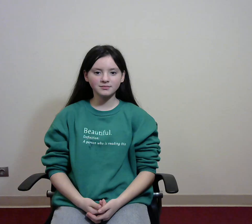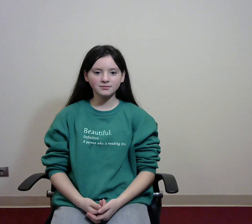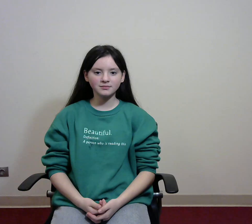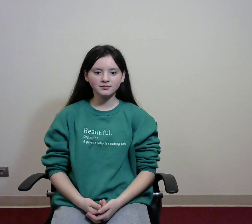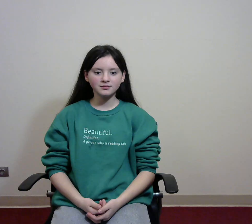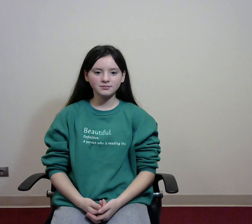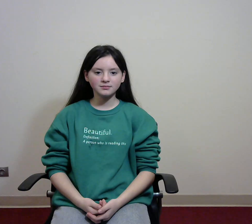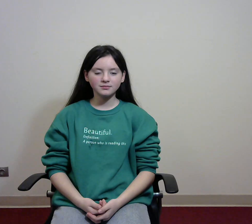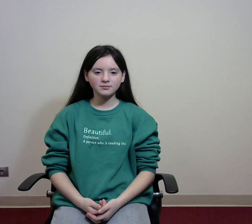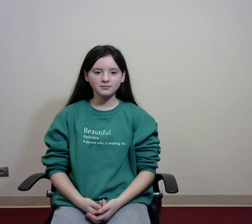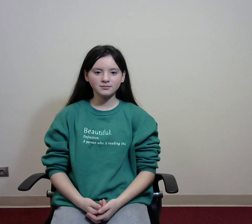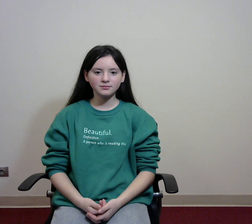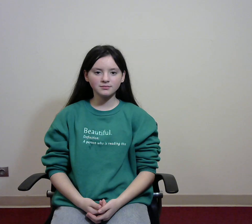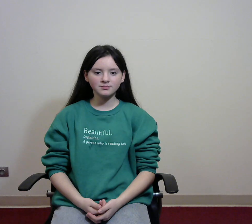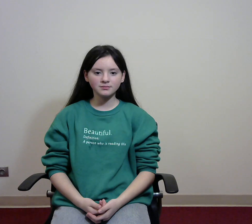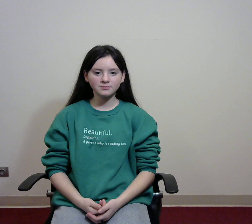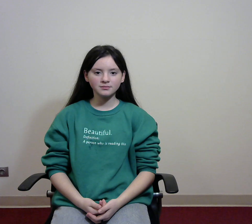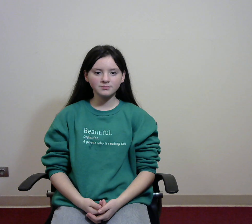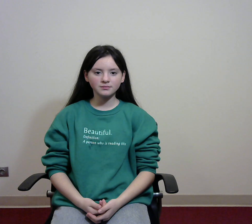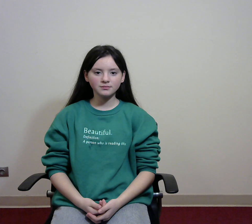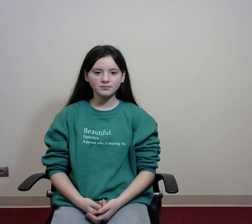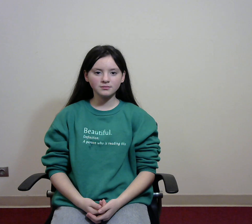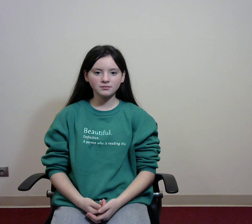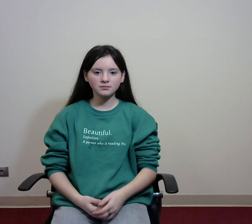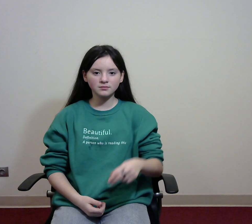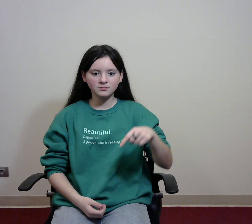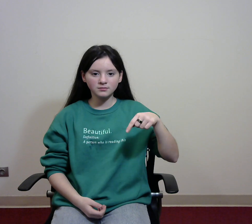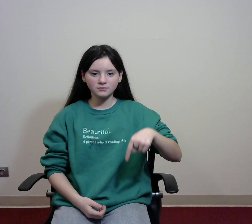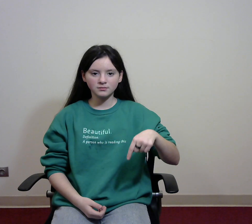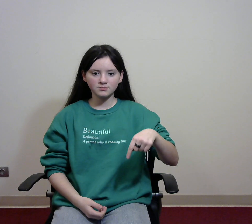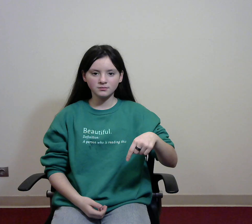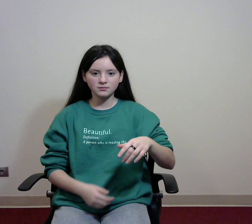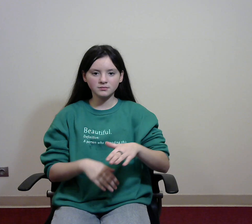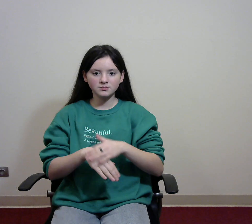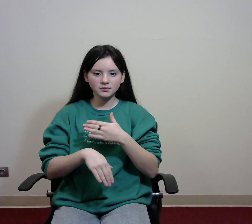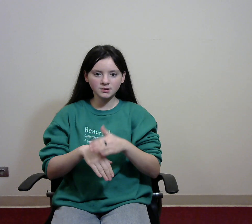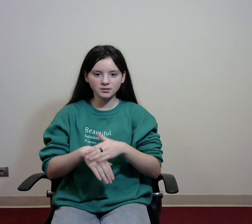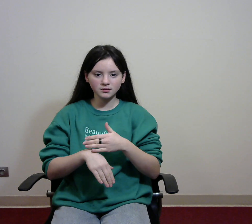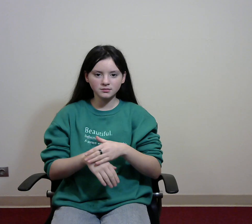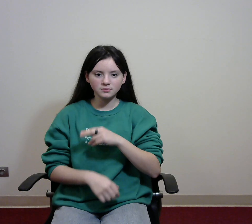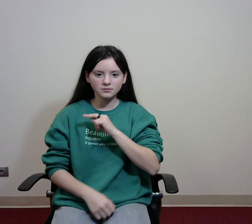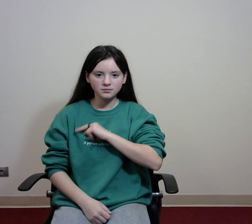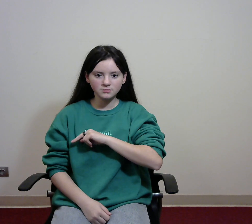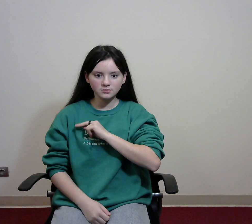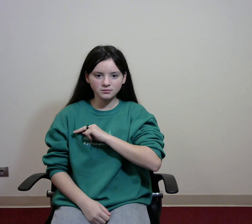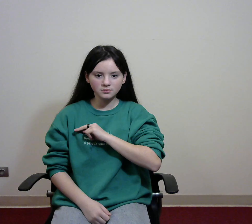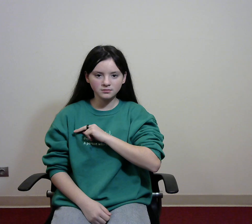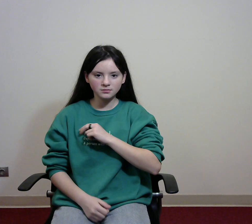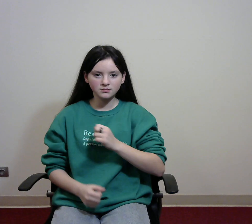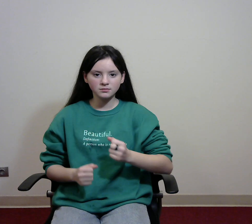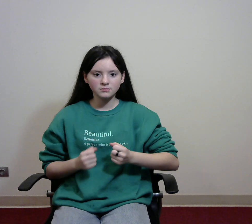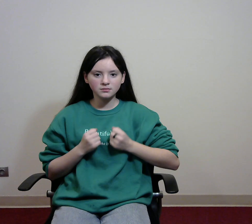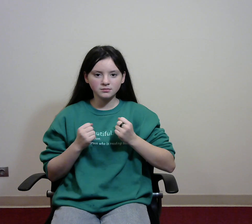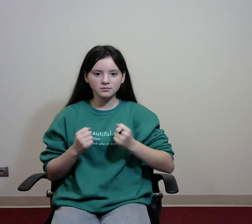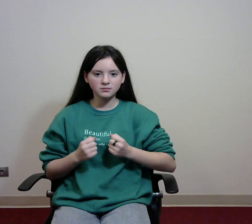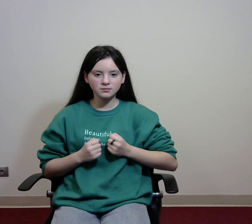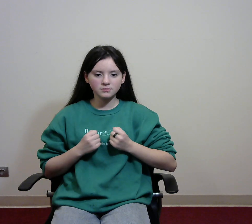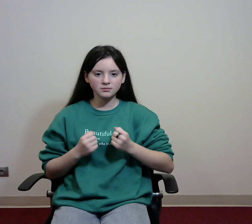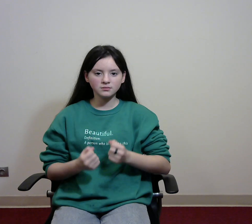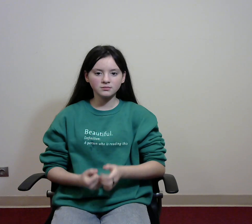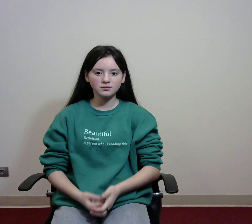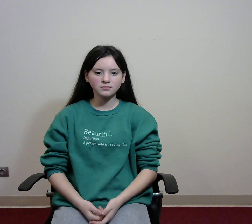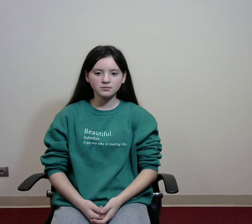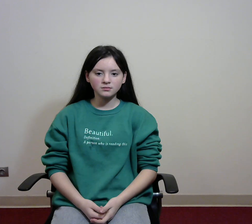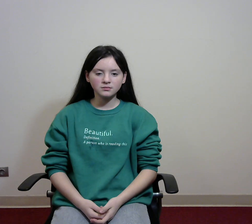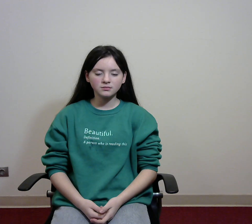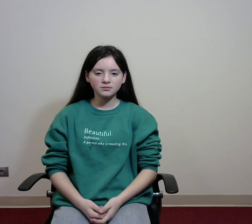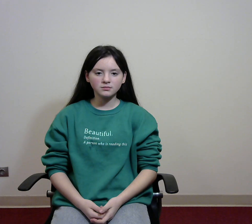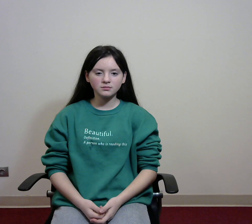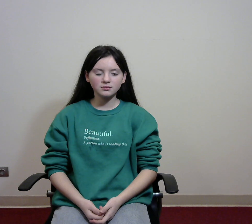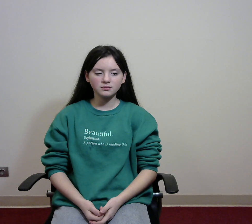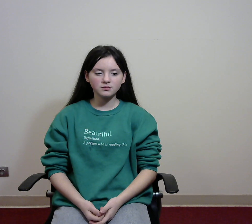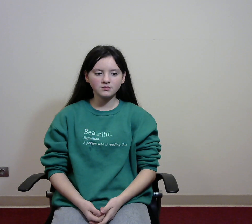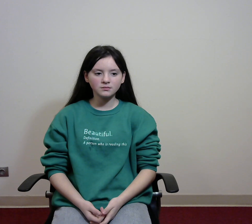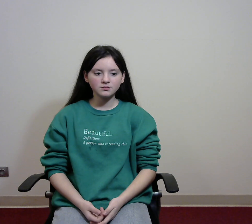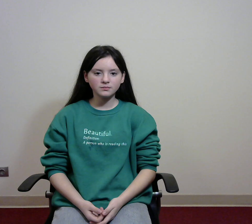Burda mehriban işçilər çalışır